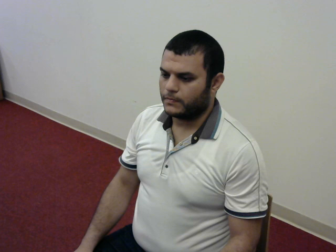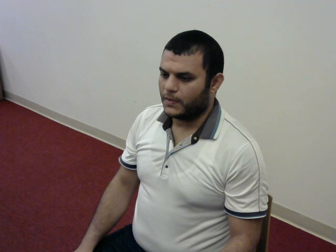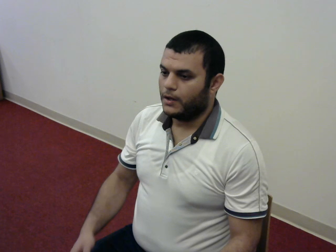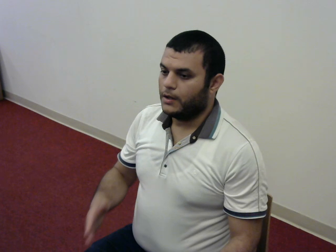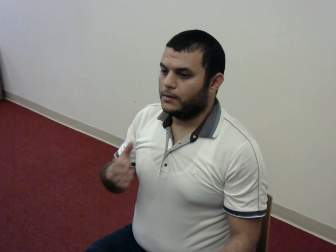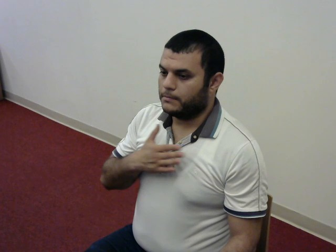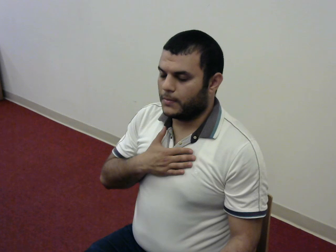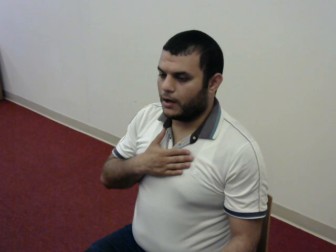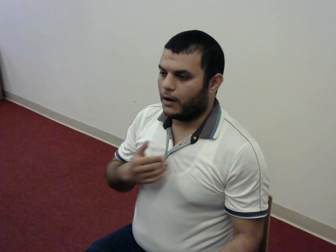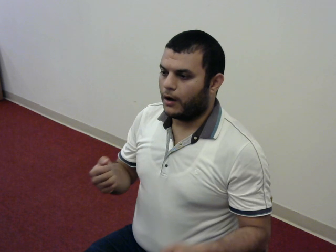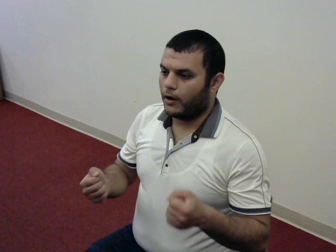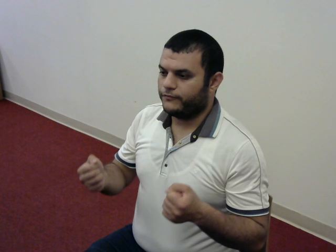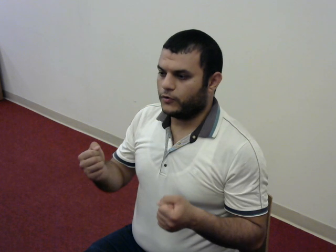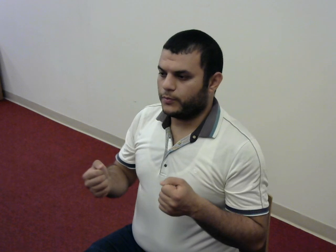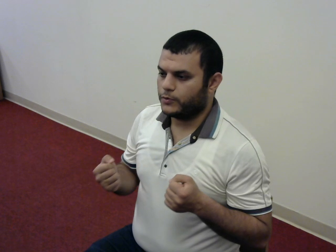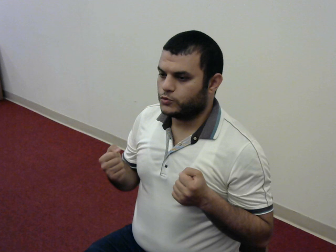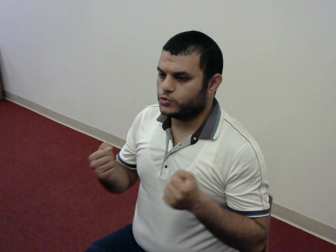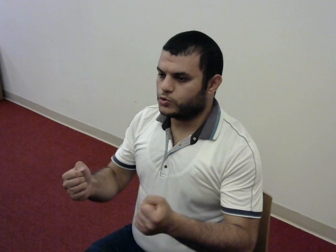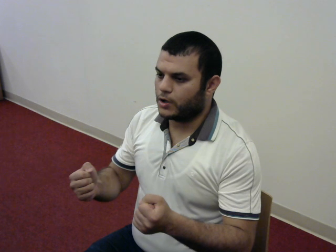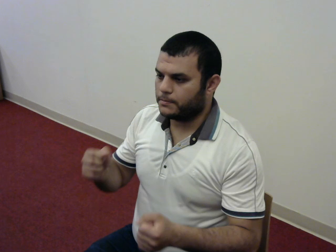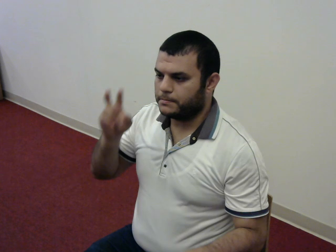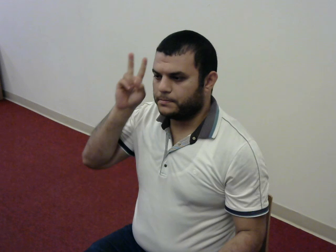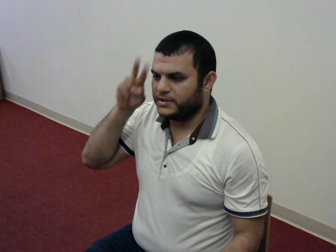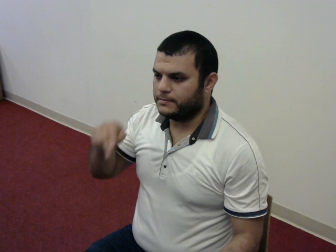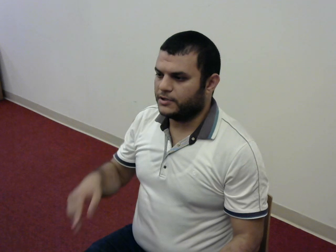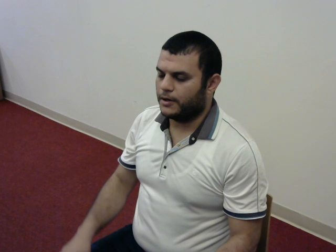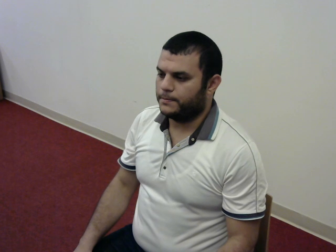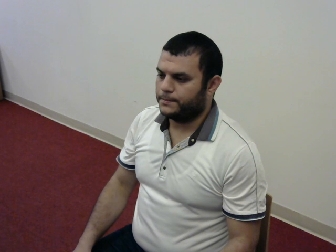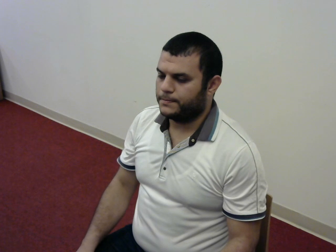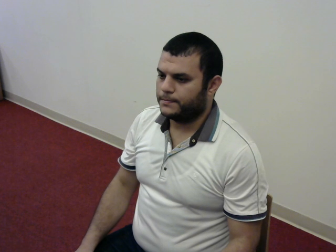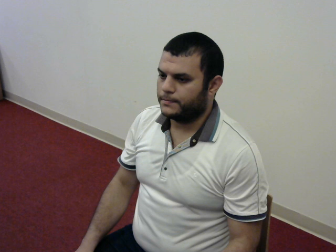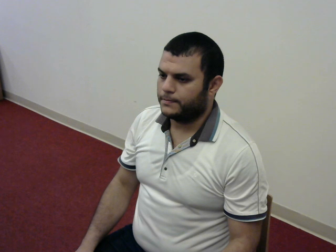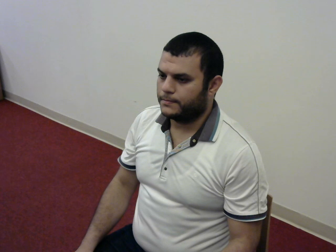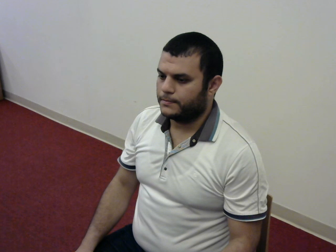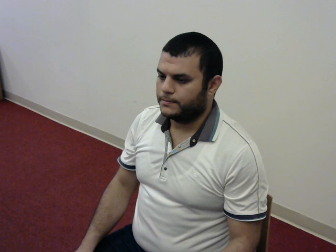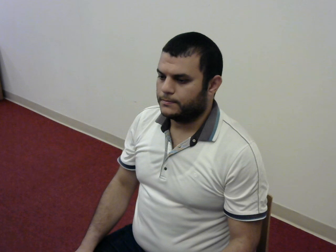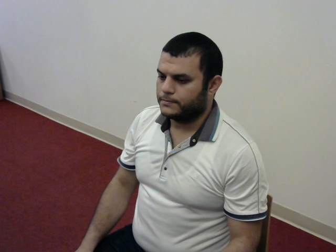Mən avtomobil sürə bilmirəm